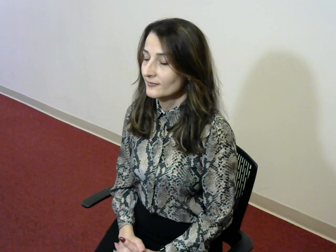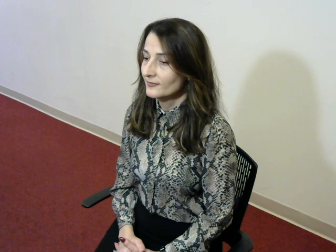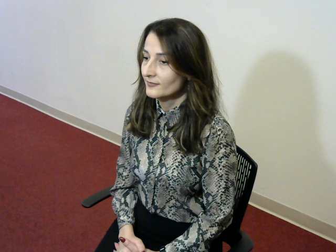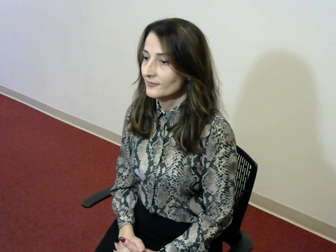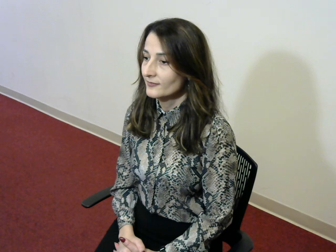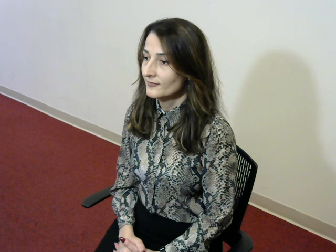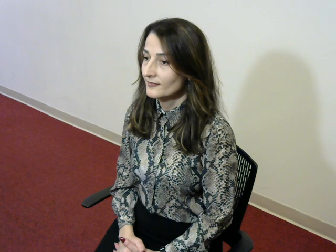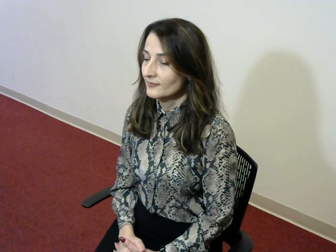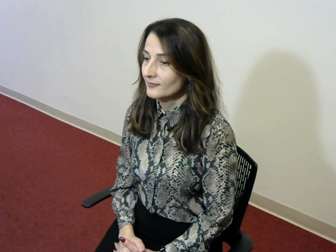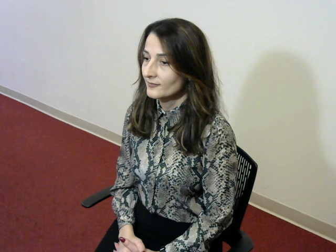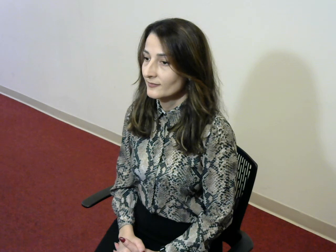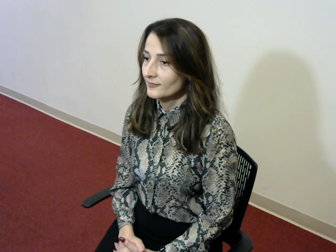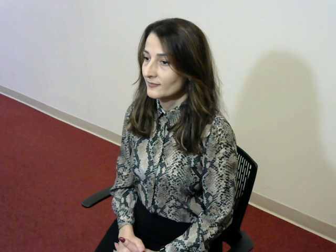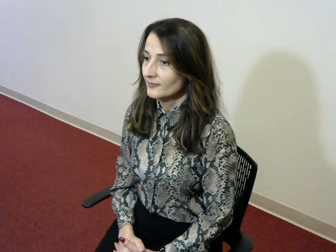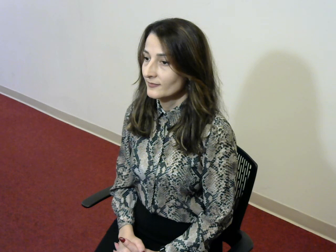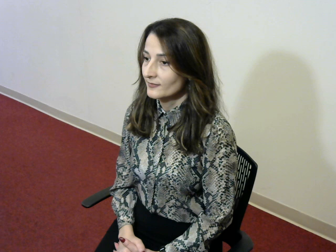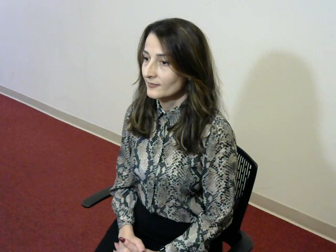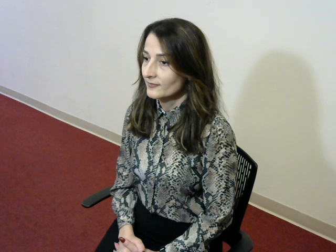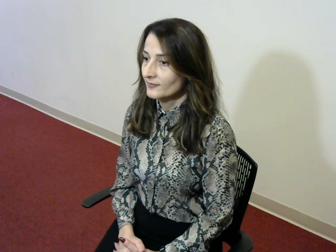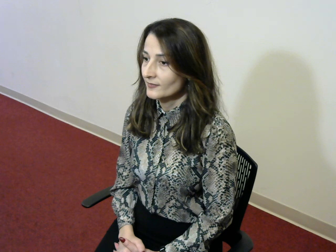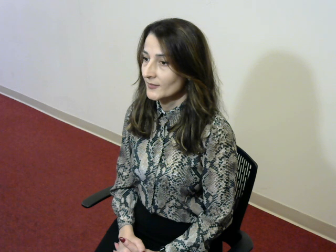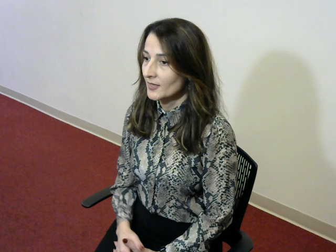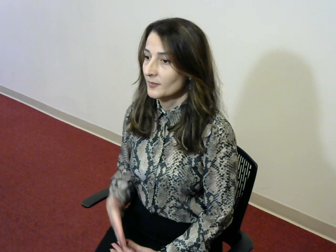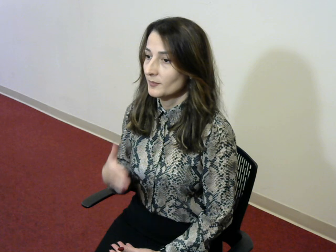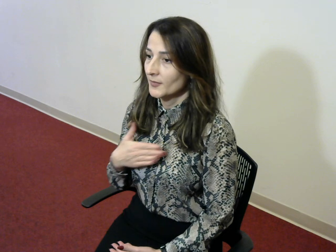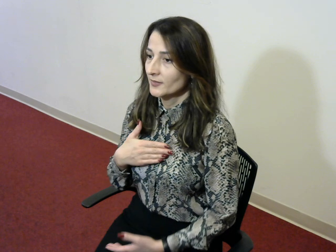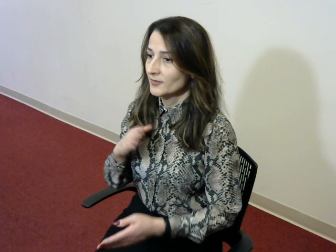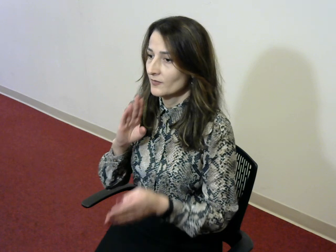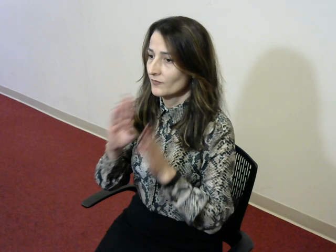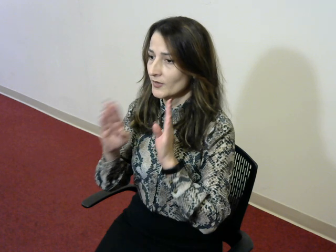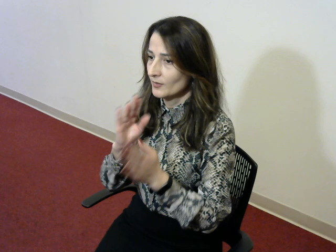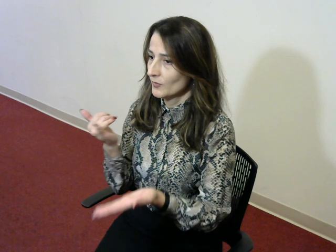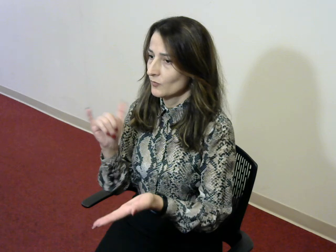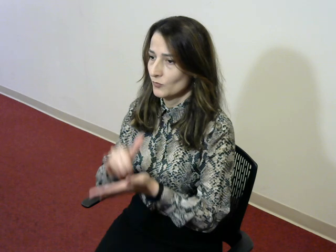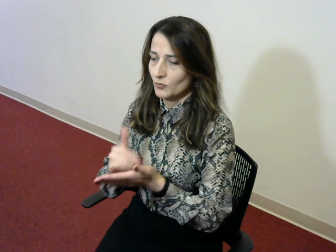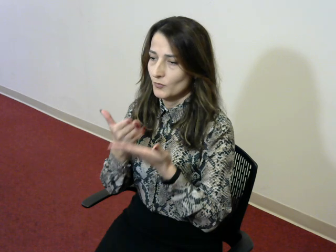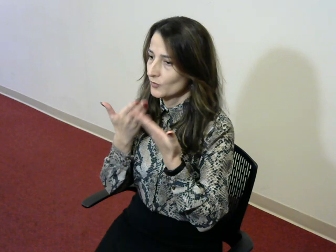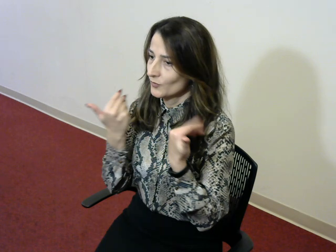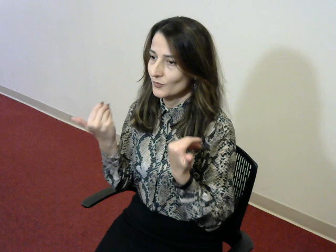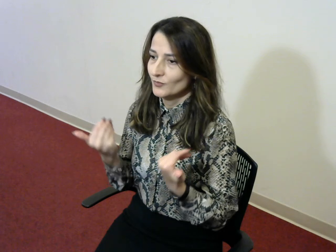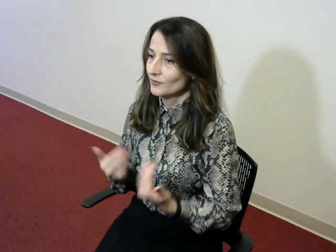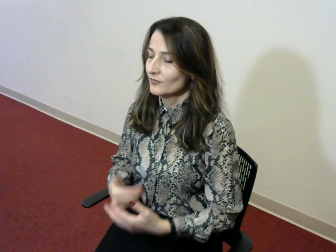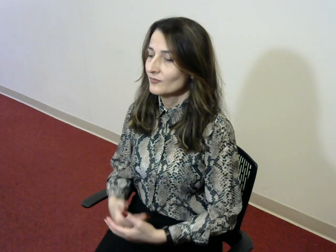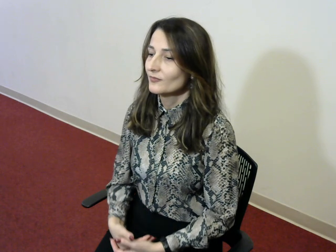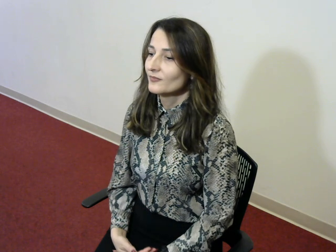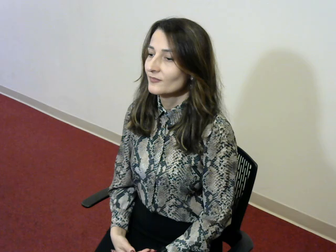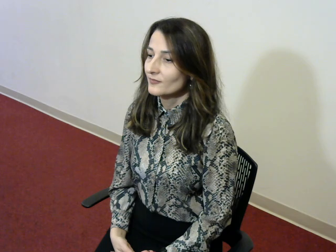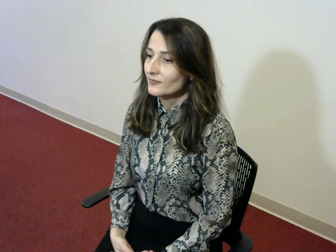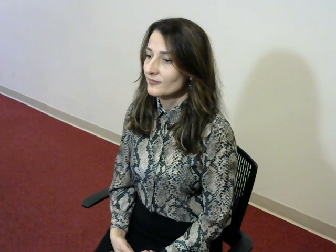Mənim Facebook hesabım yoxdur